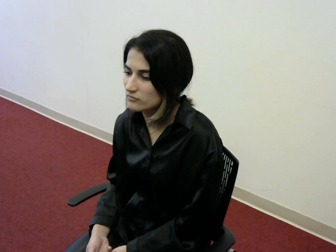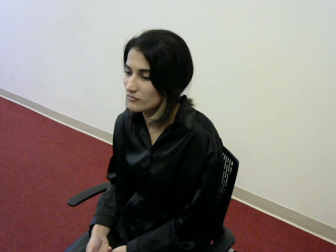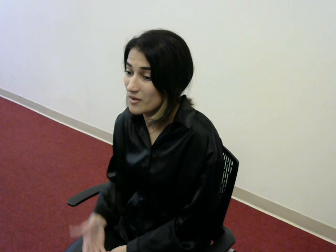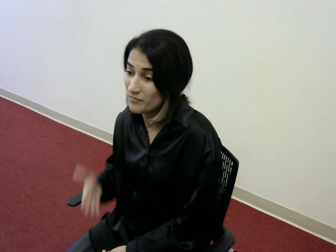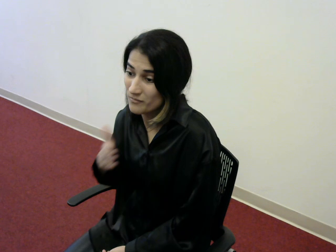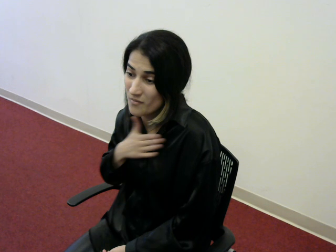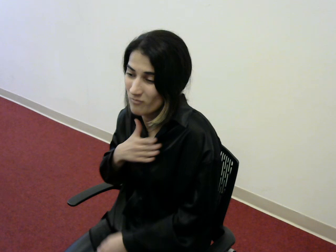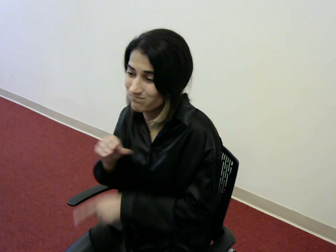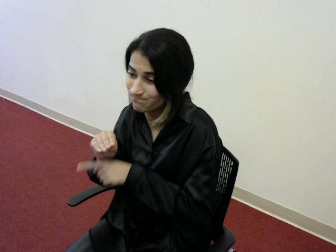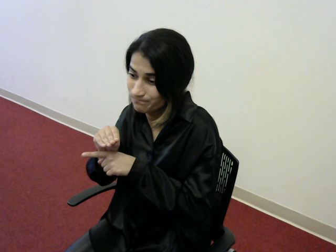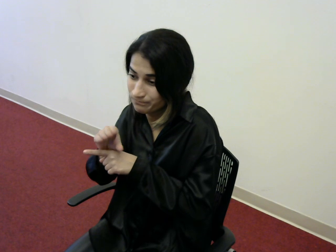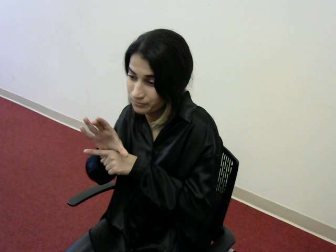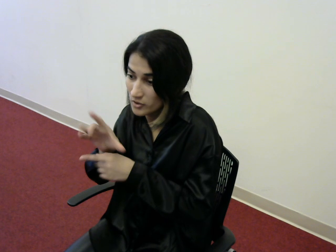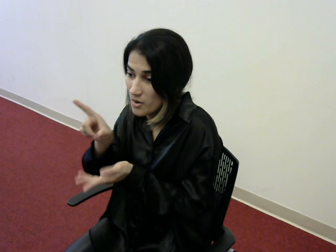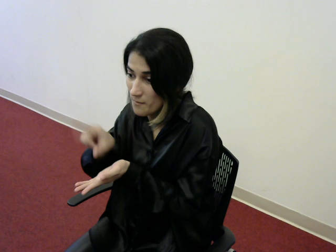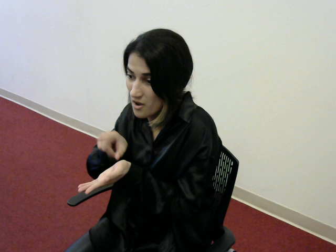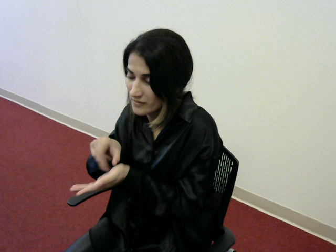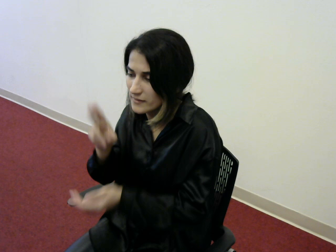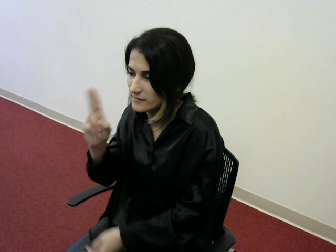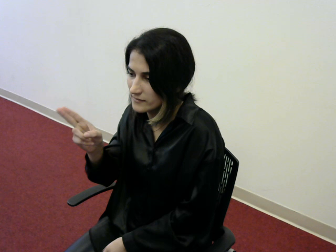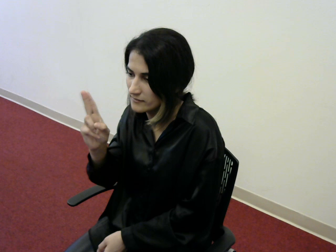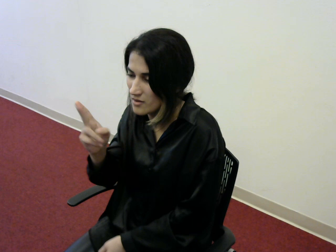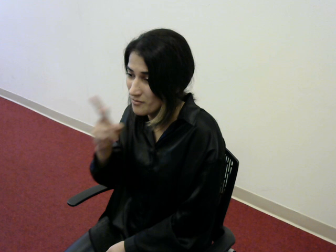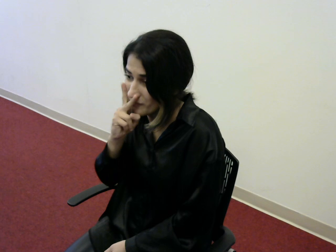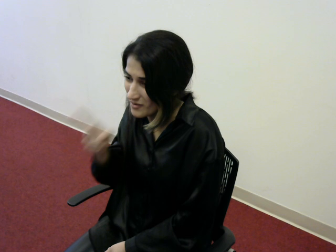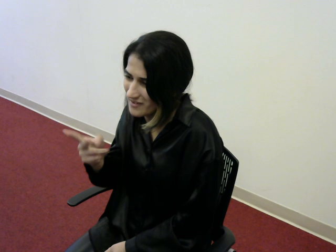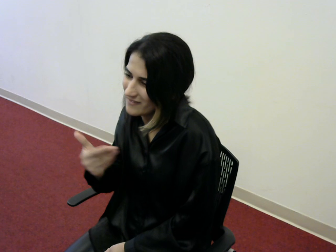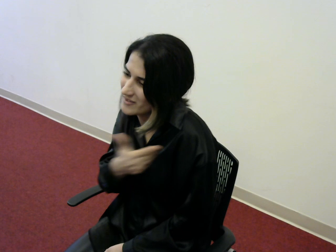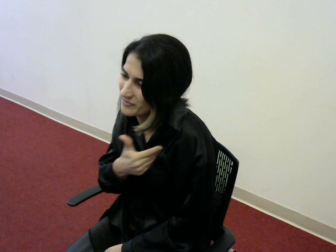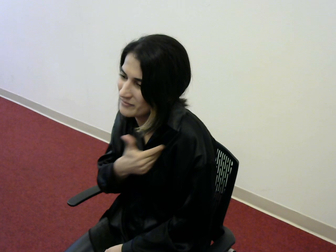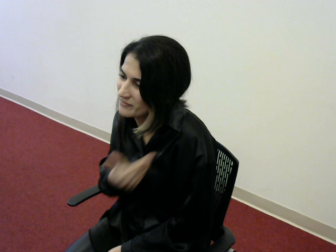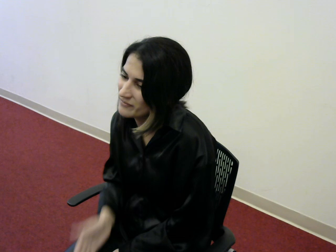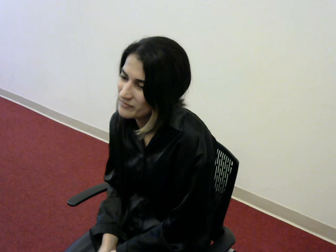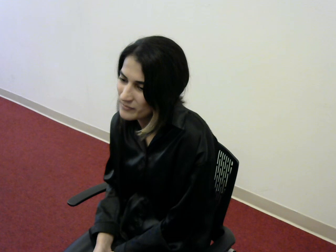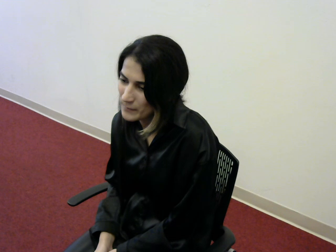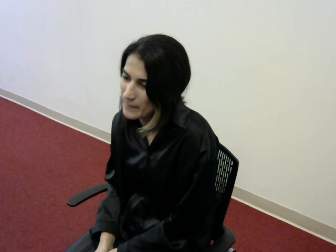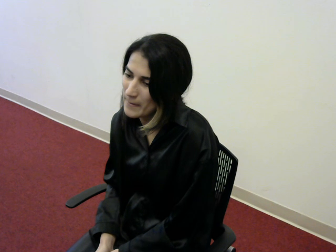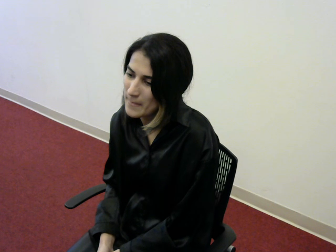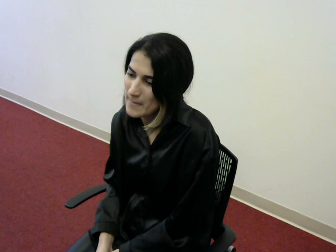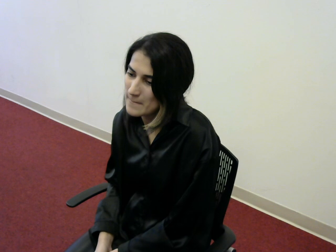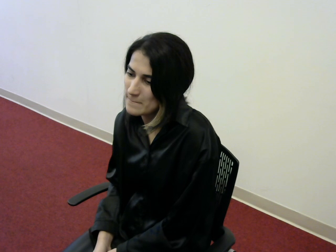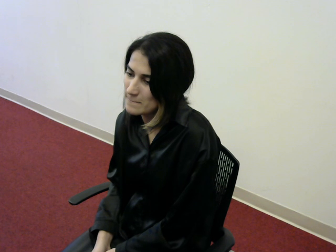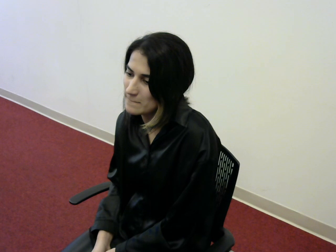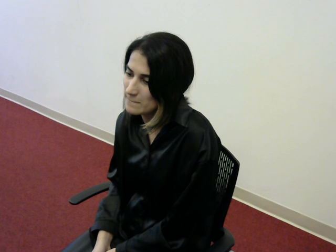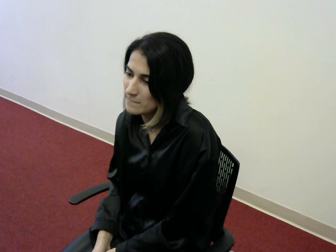Mən yığılmış pensiya kapitalıma baxmaq istəyirəm